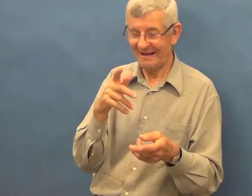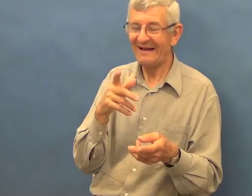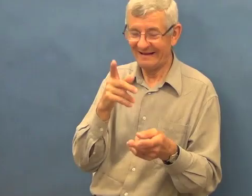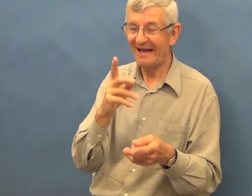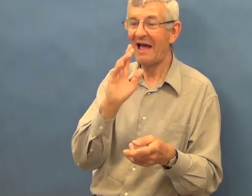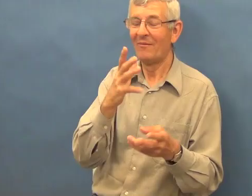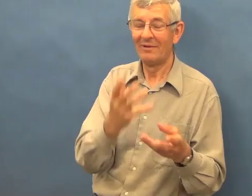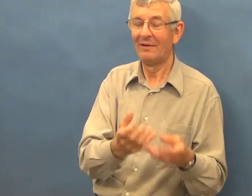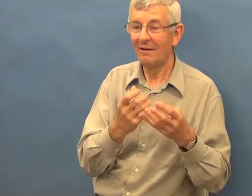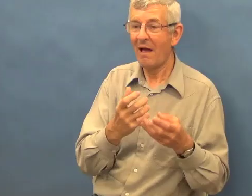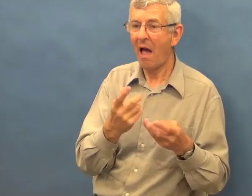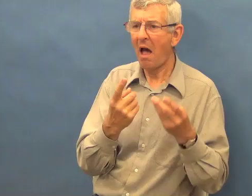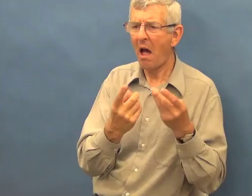Trzyma gruszki, które dostali w prezencie.